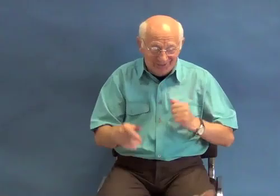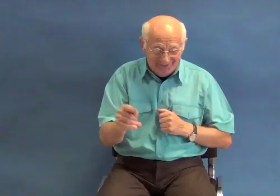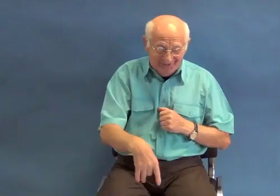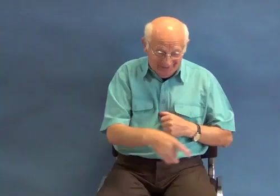Jest.